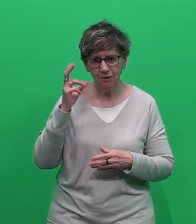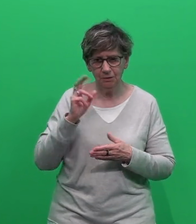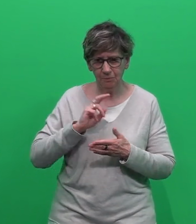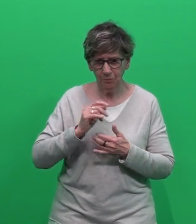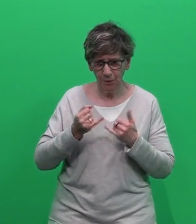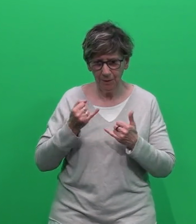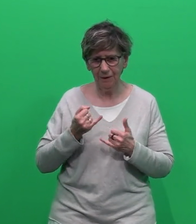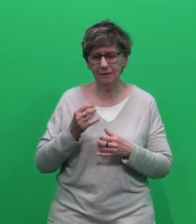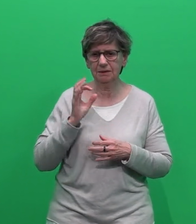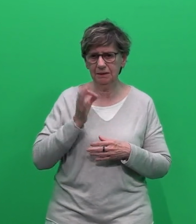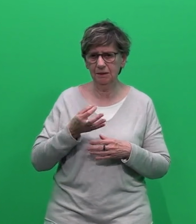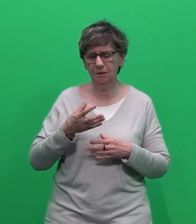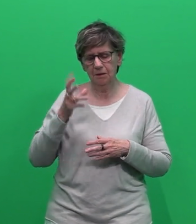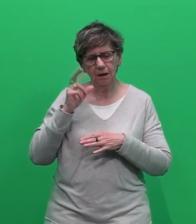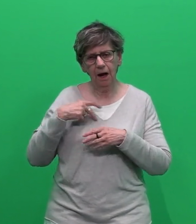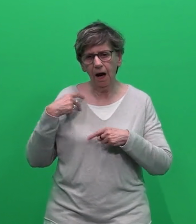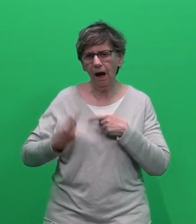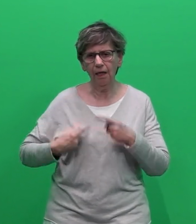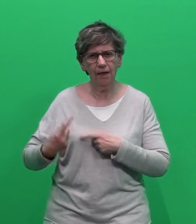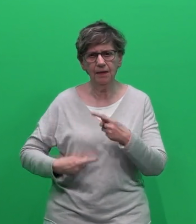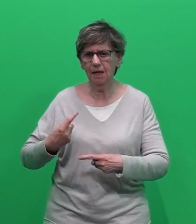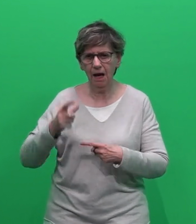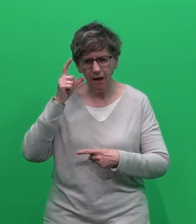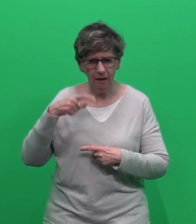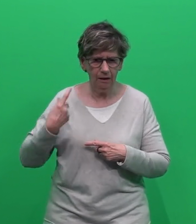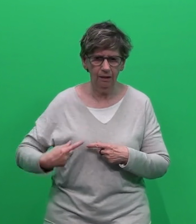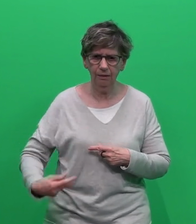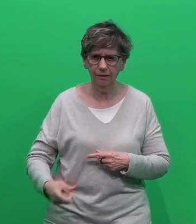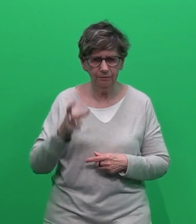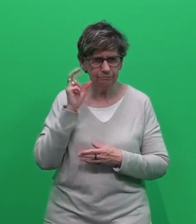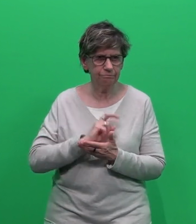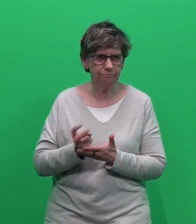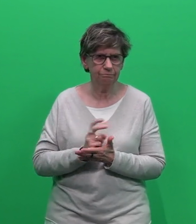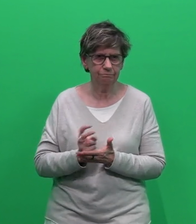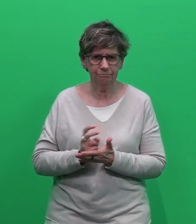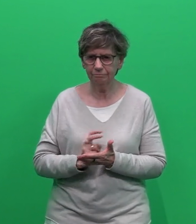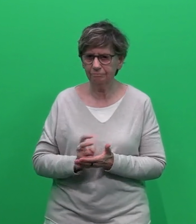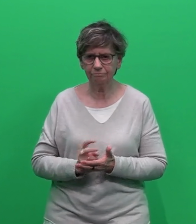Sí que tinc problemes per dormir. Cada dia dono voltes, no puc dormir.